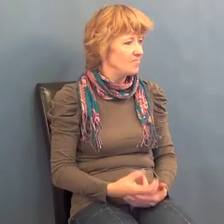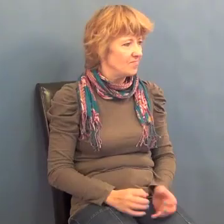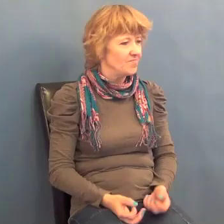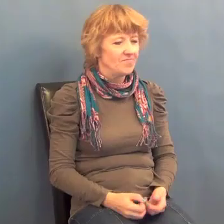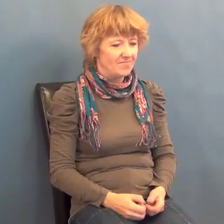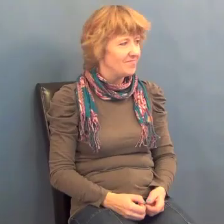Ukrywać się dobrze.